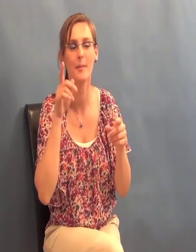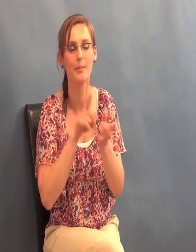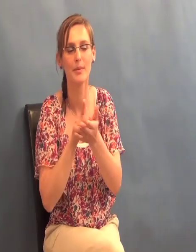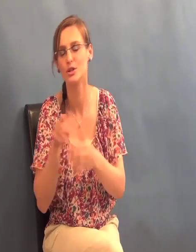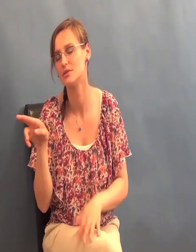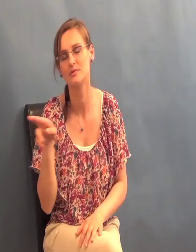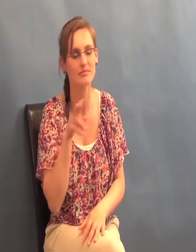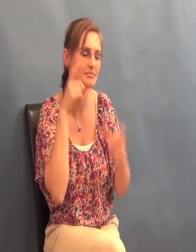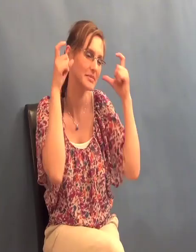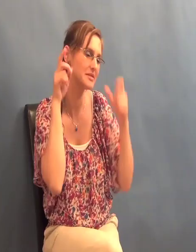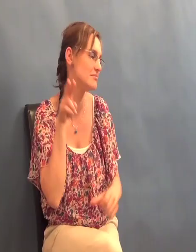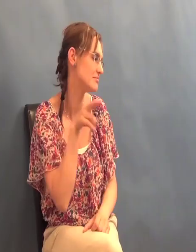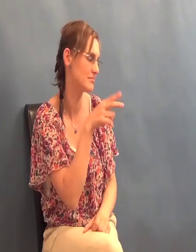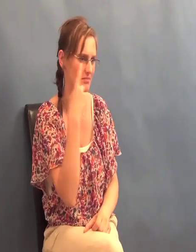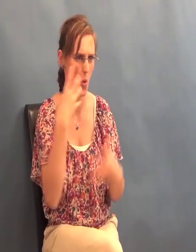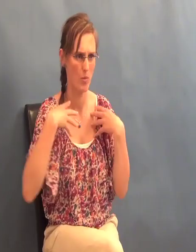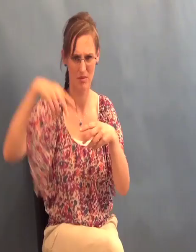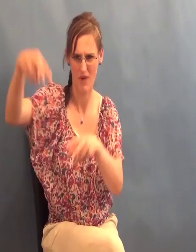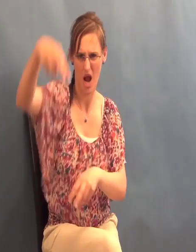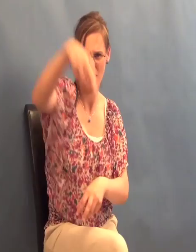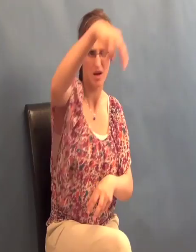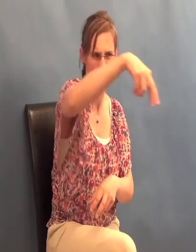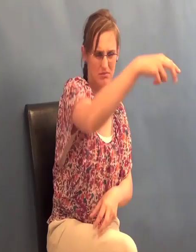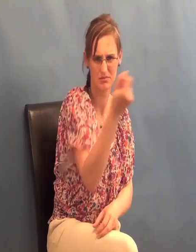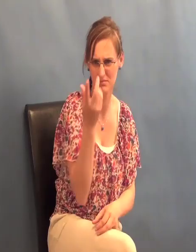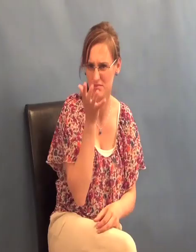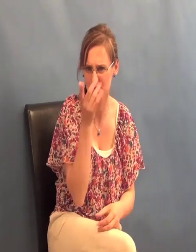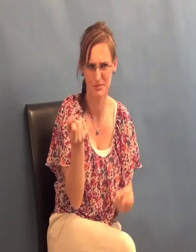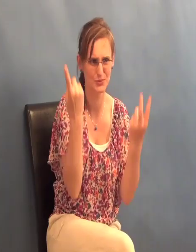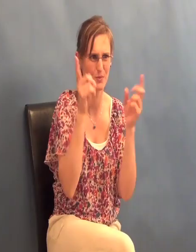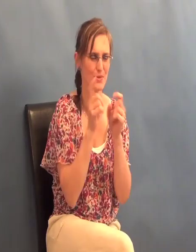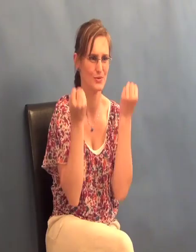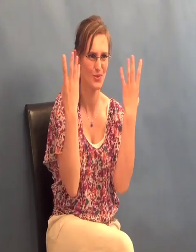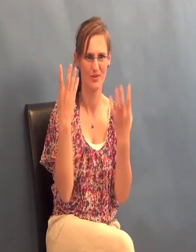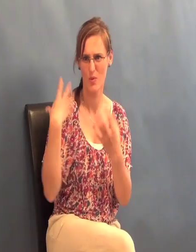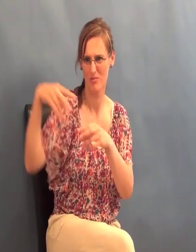Obok myszka Miki patrzy, że ubranie sobie skacze, bardzo się dziwi, to wygląda jak duch!